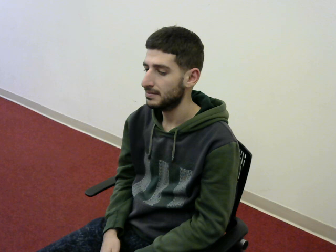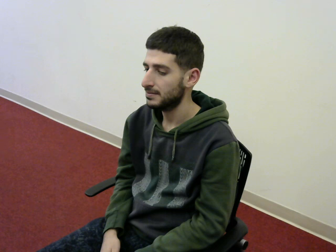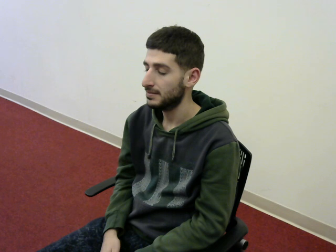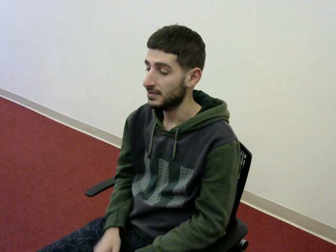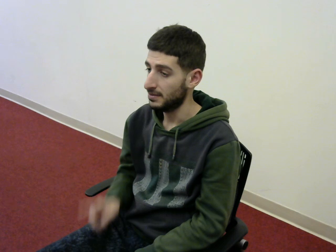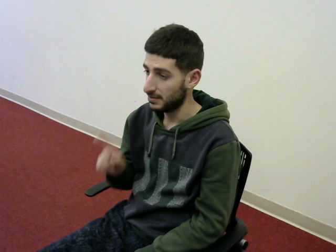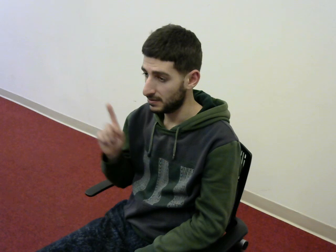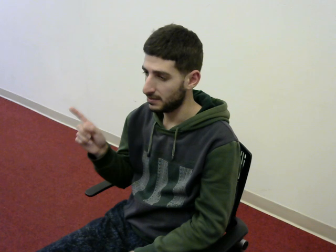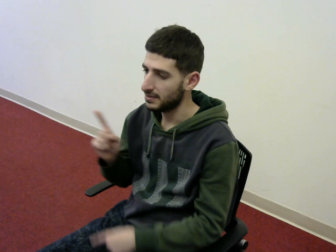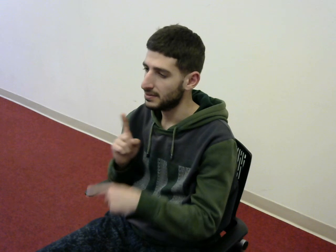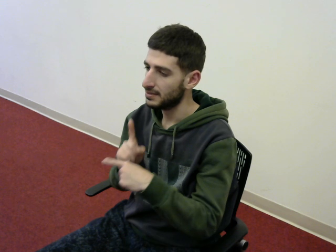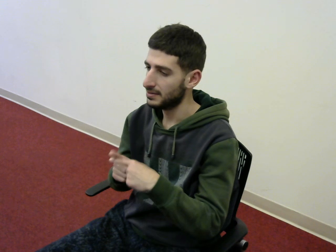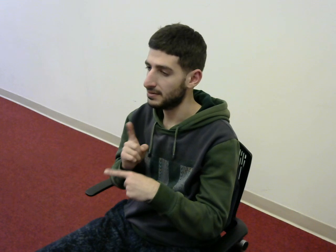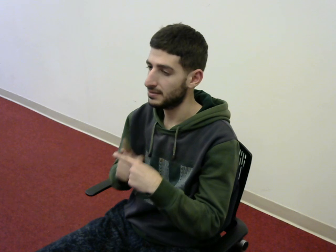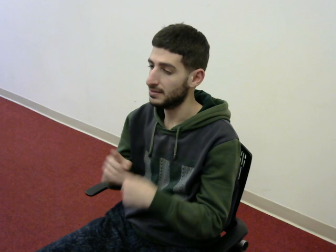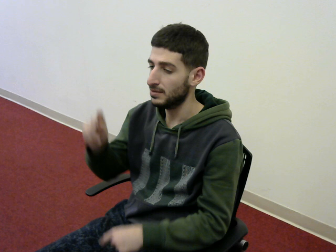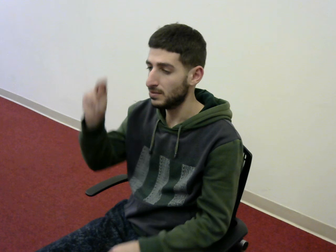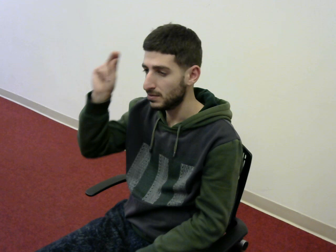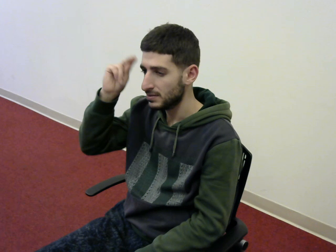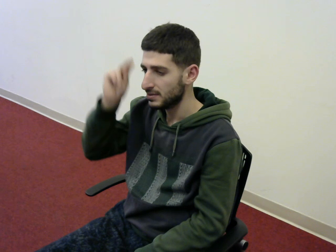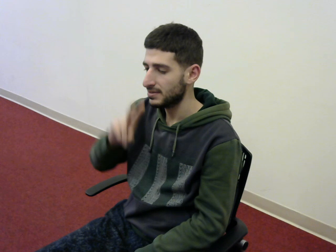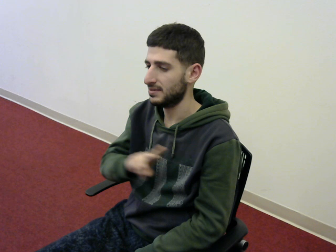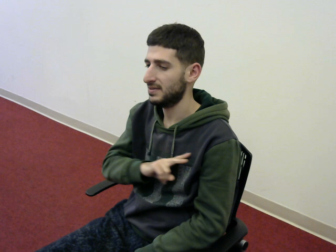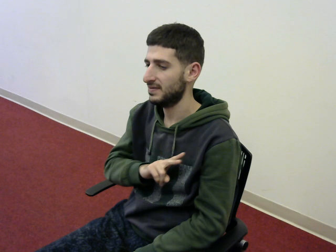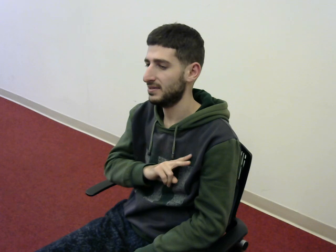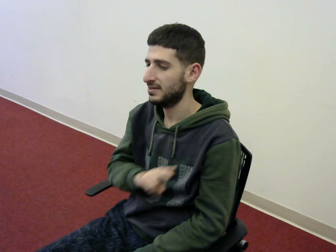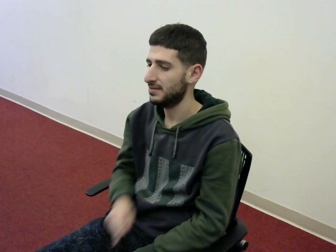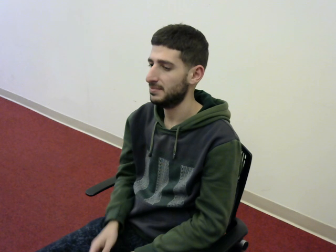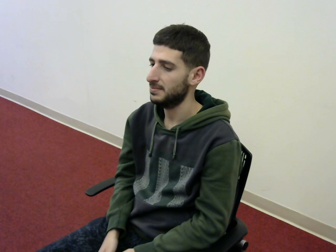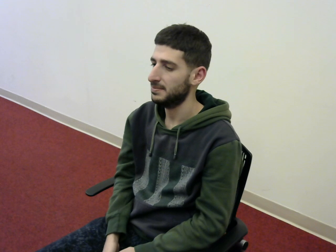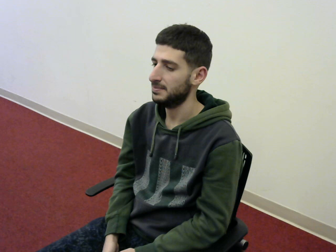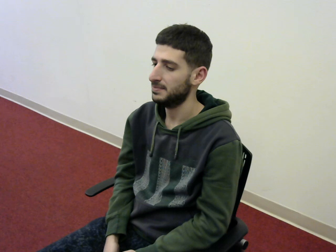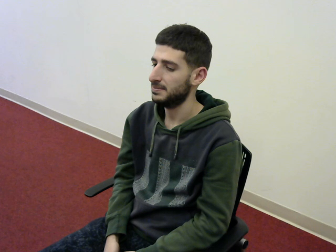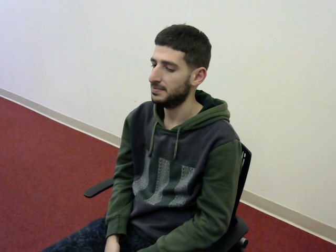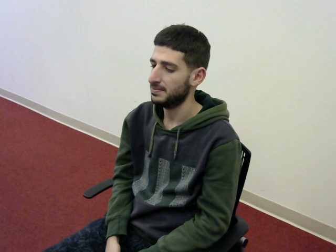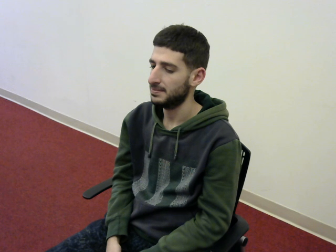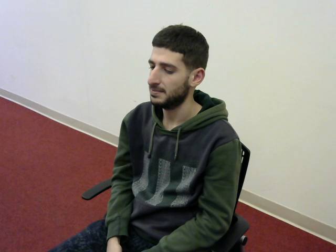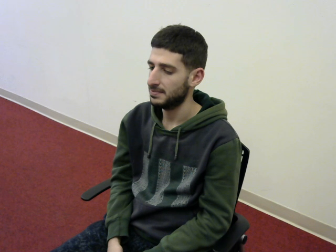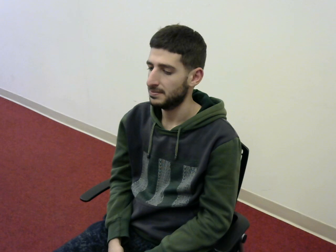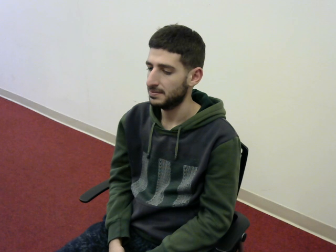O riyazi dərsləri sevir